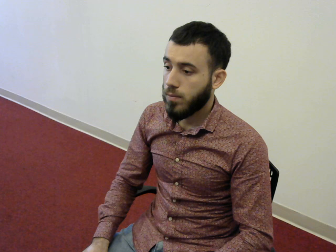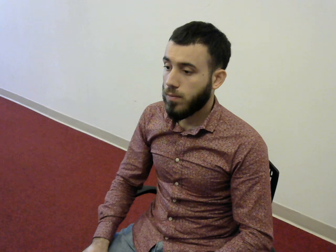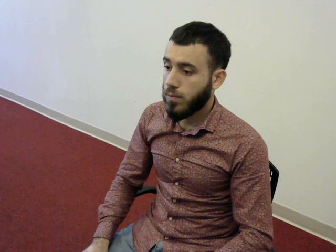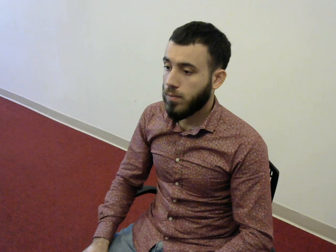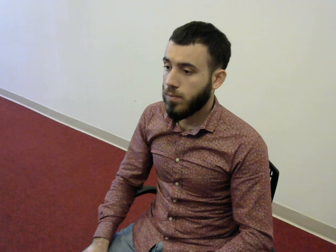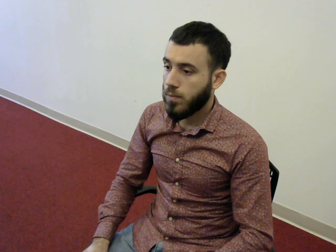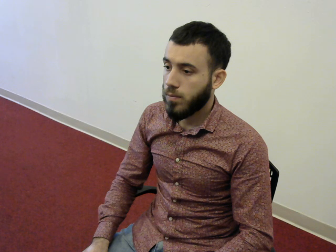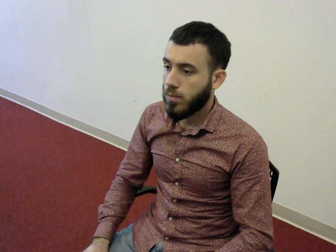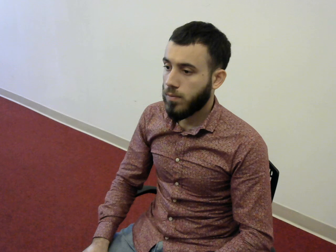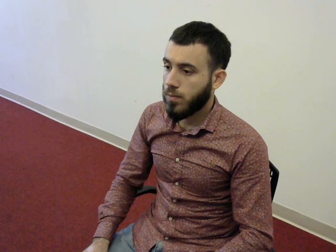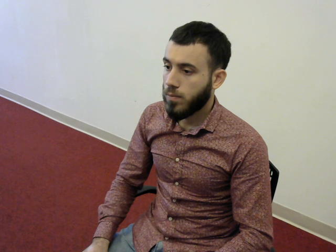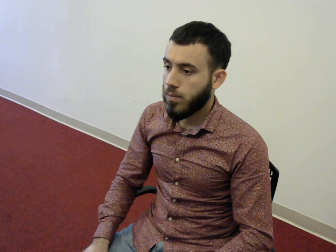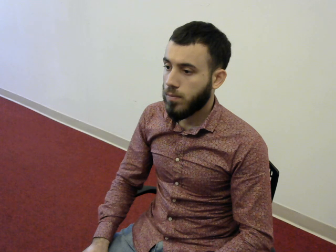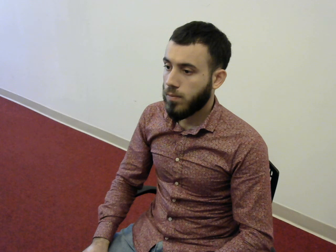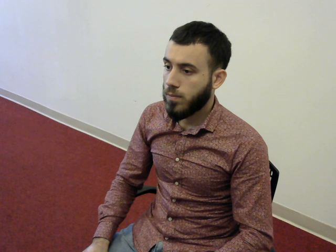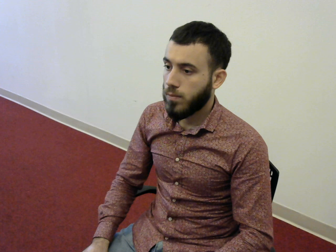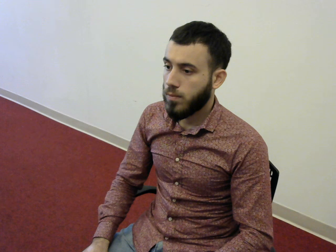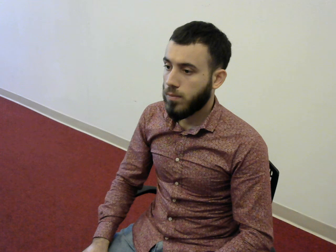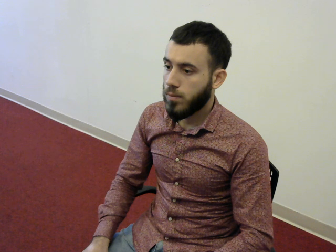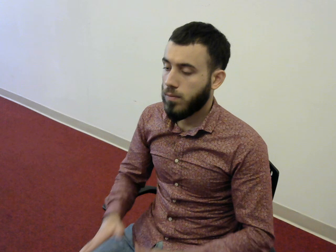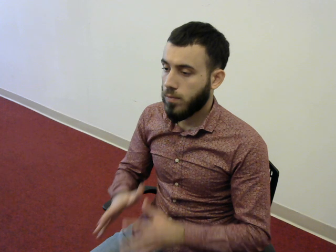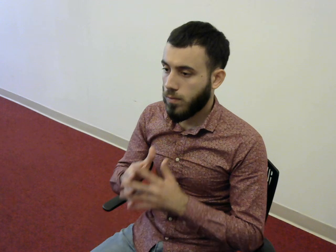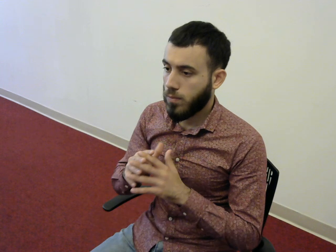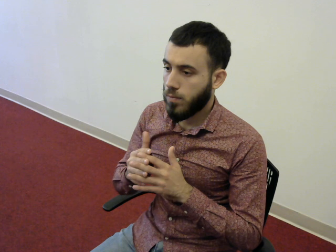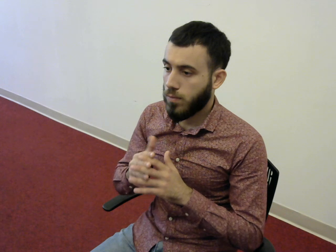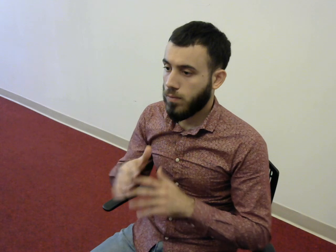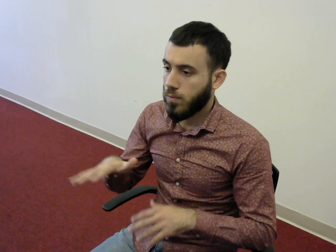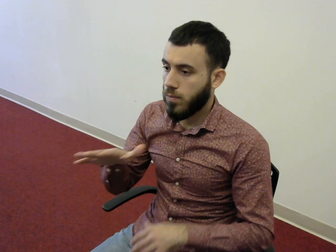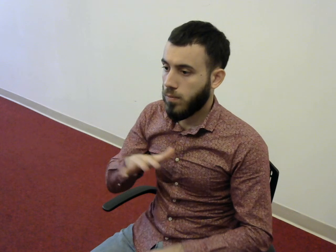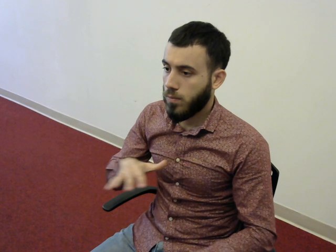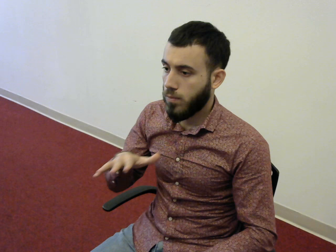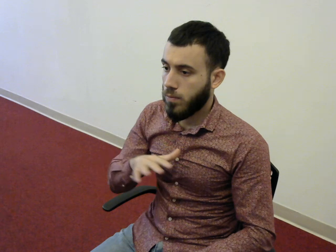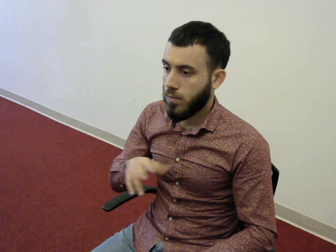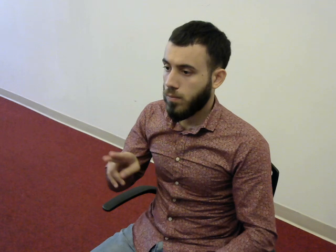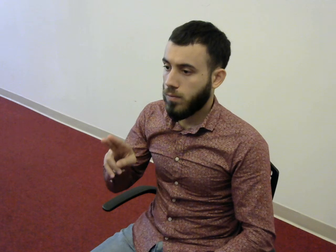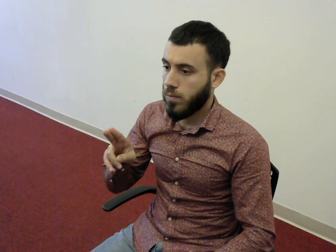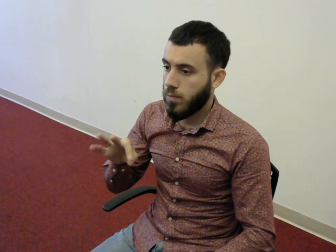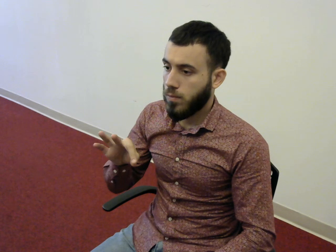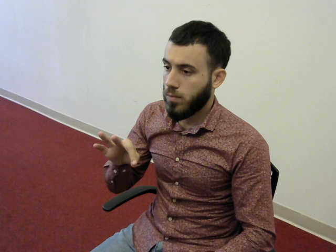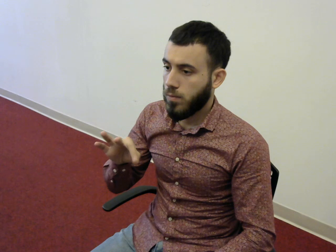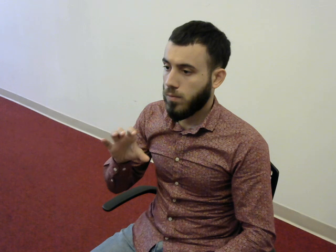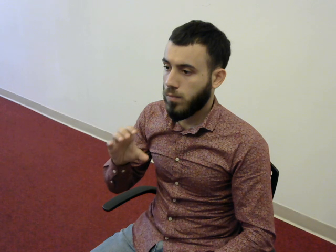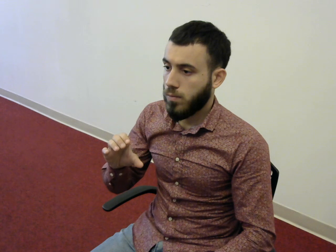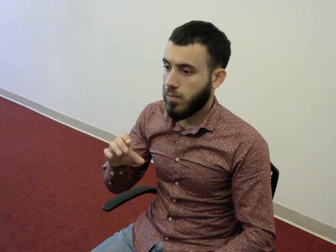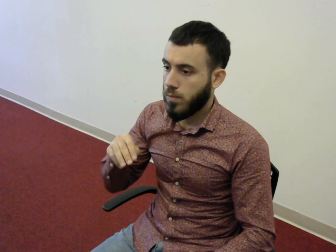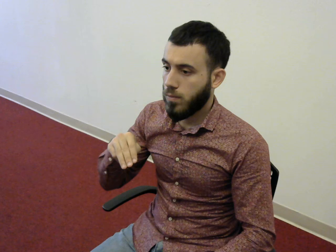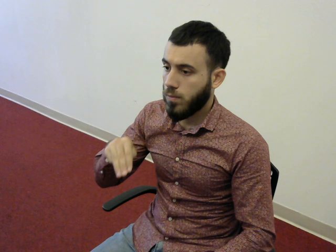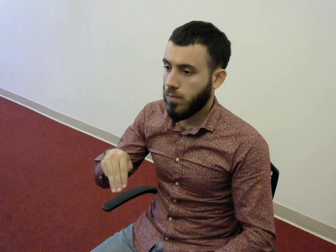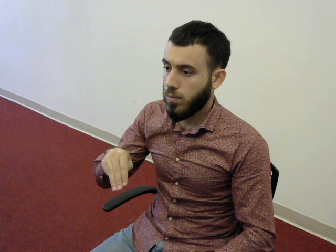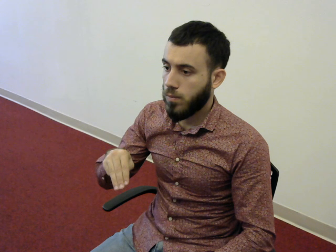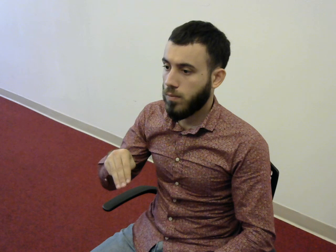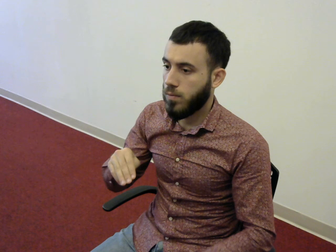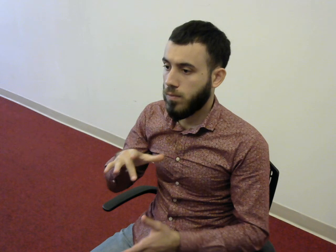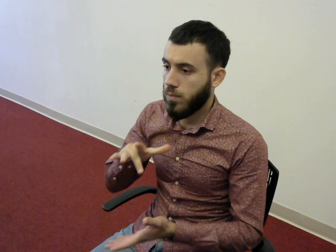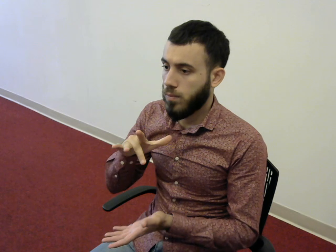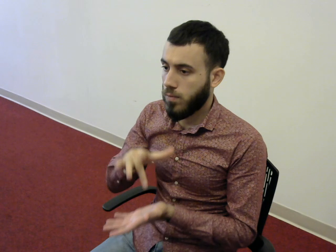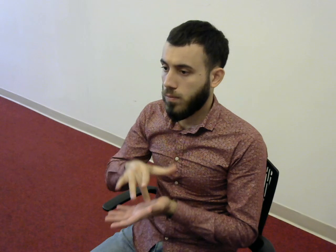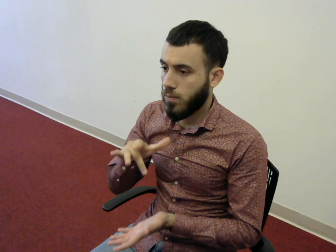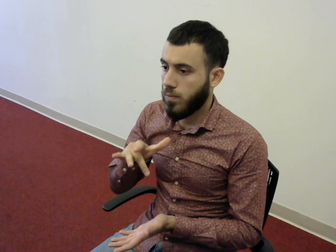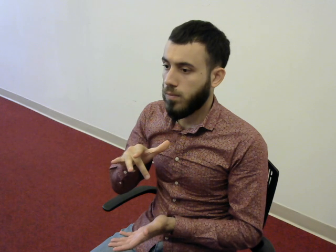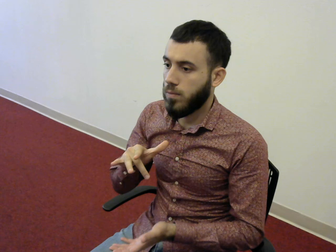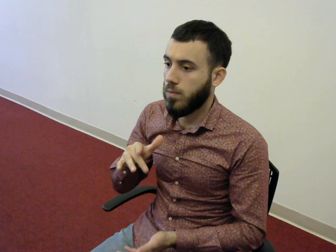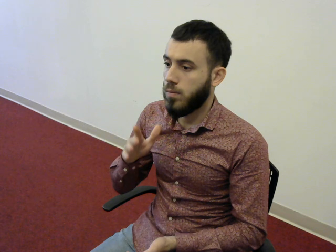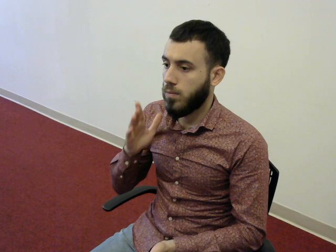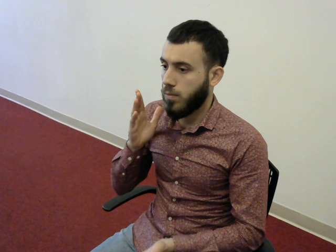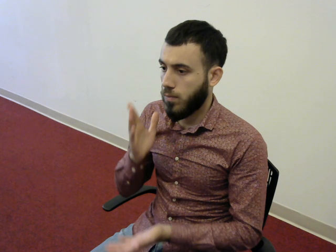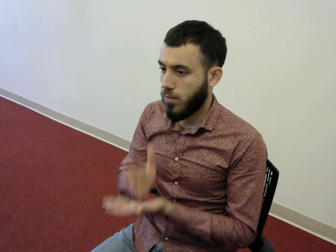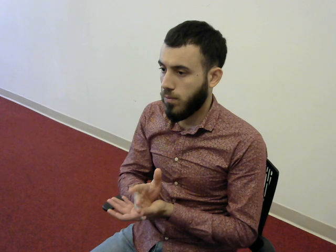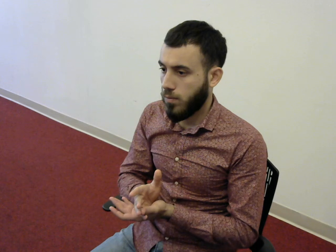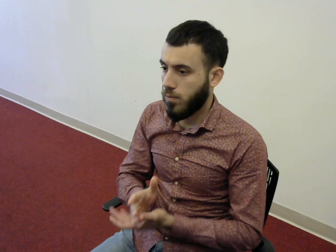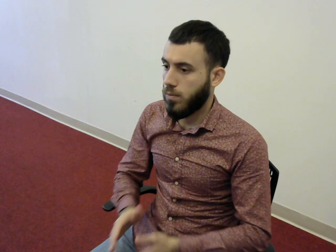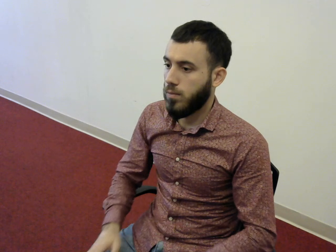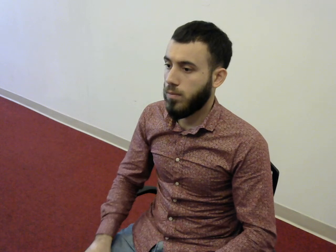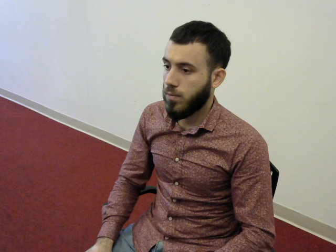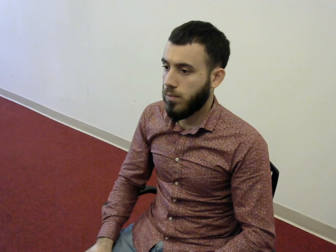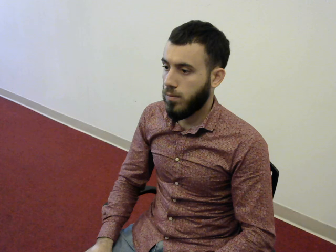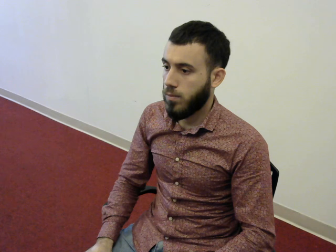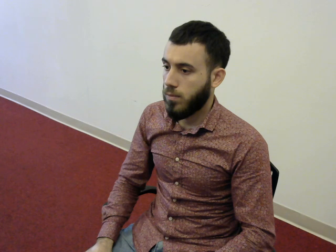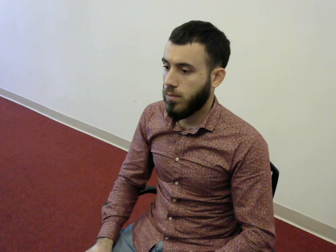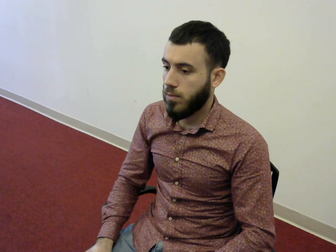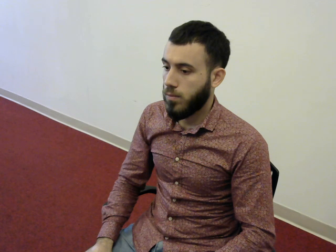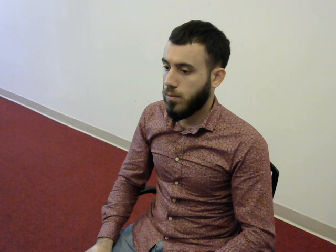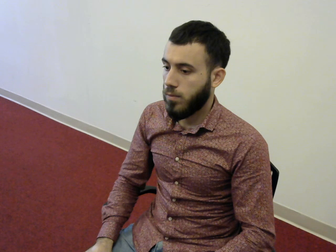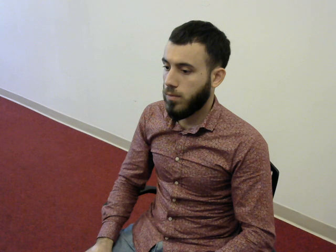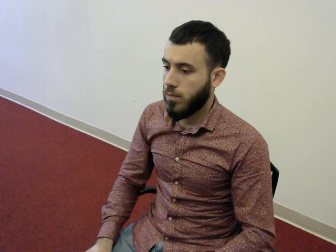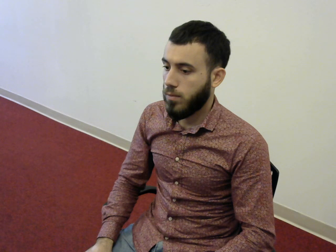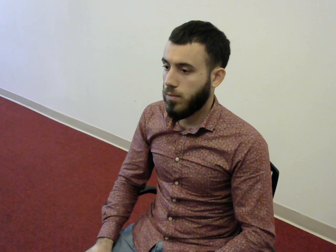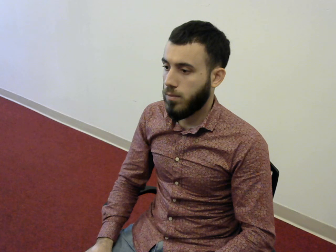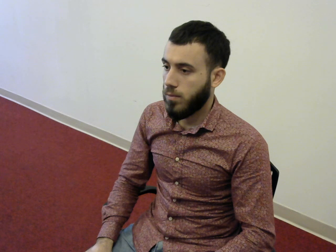Rayonlarda DOST Mərkəzləri varmı?